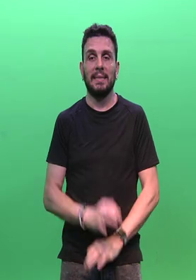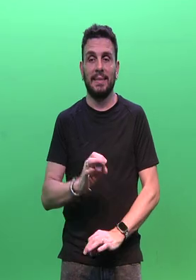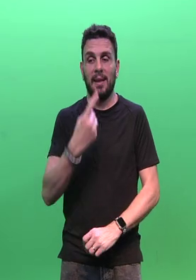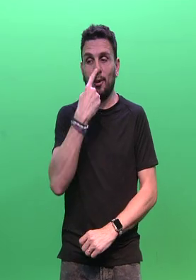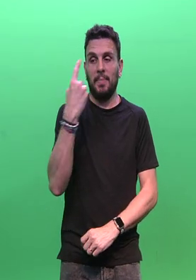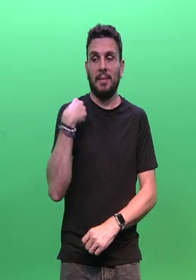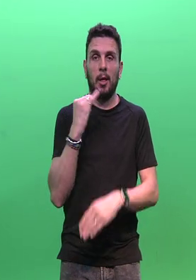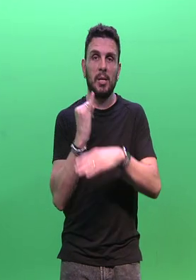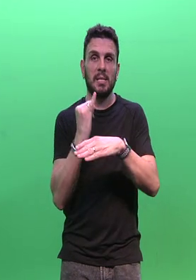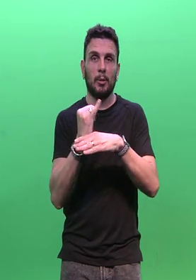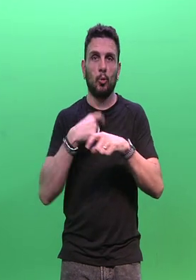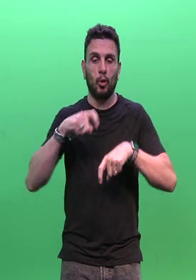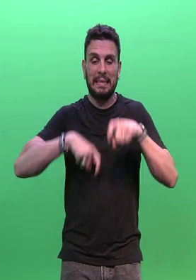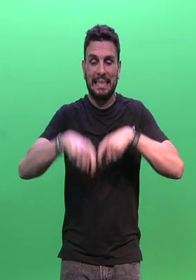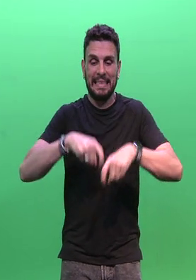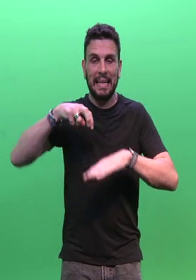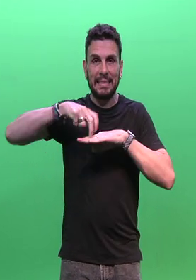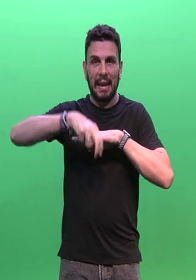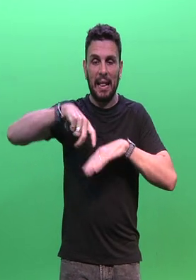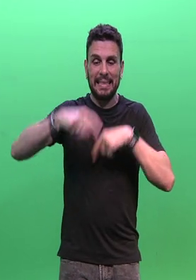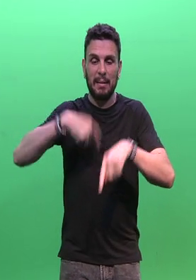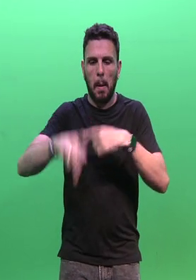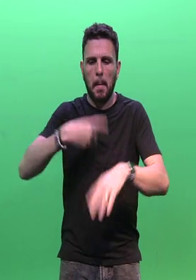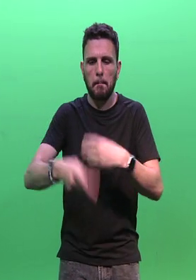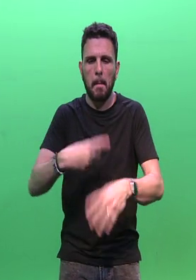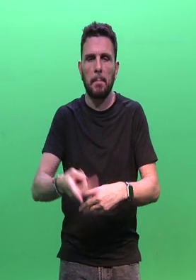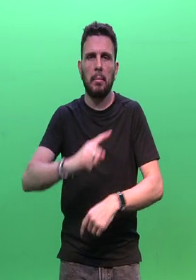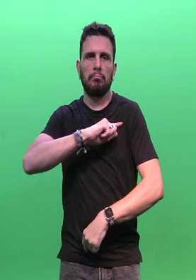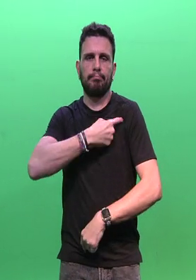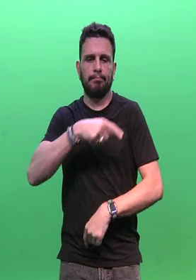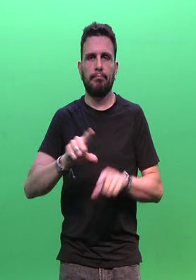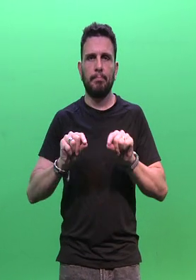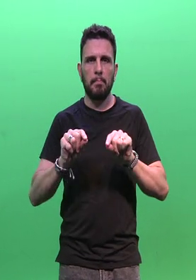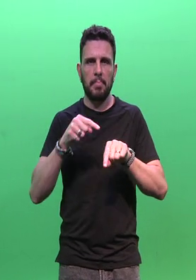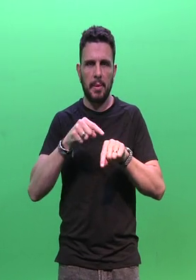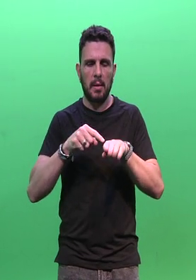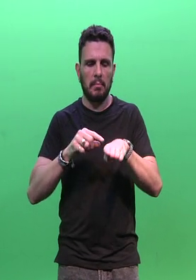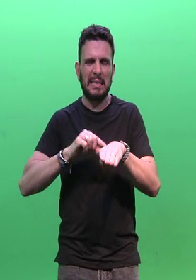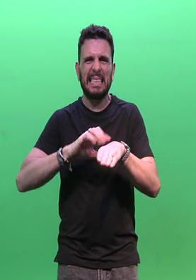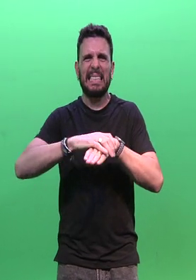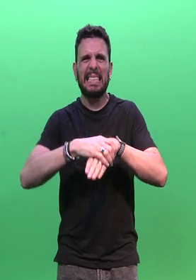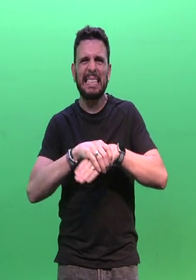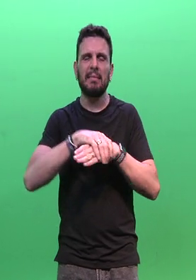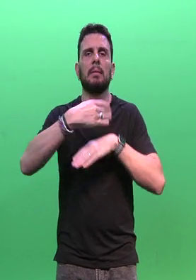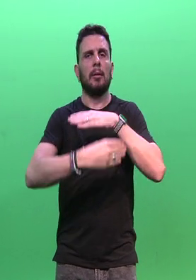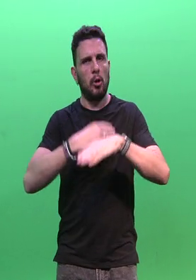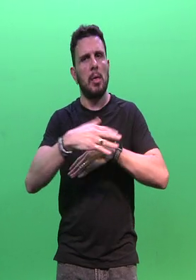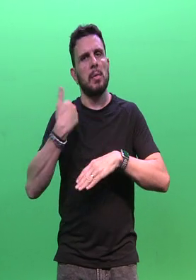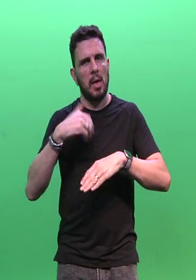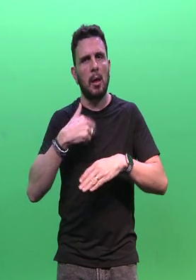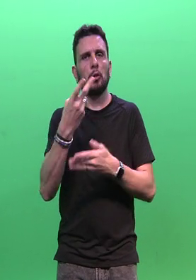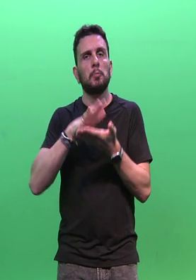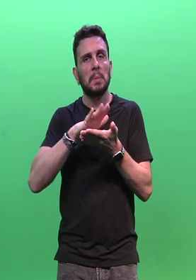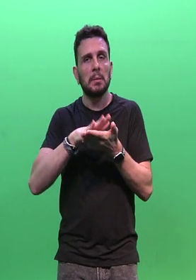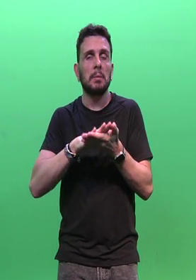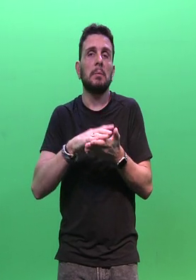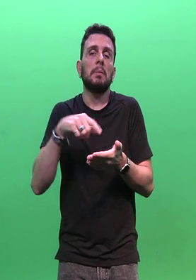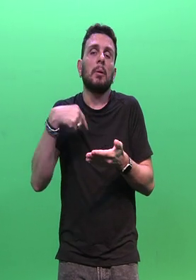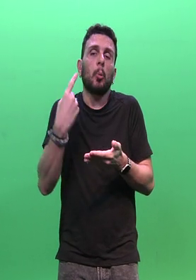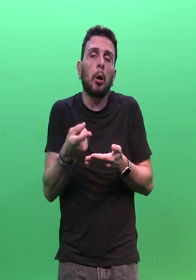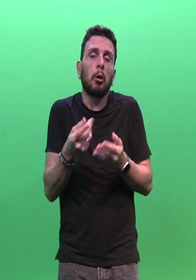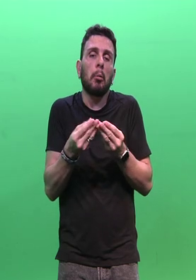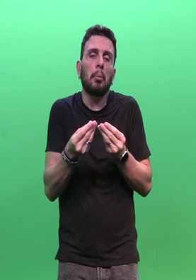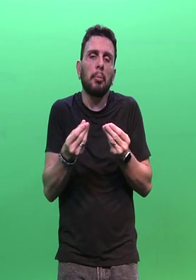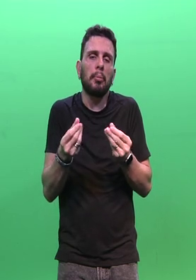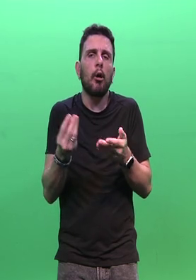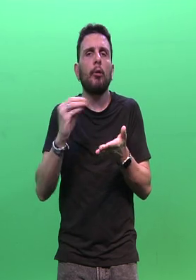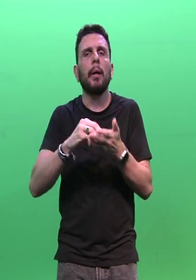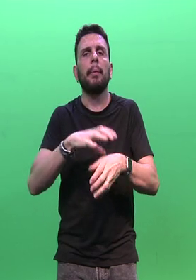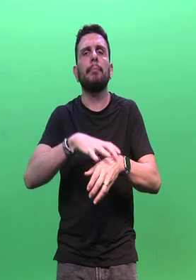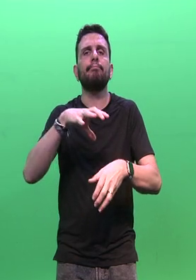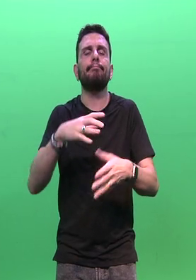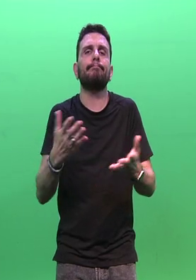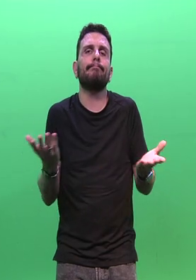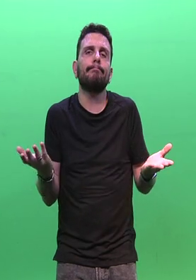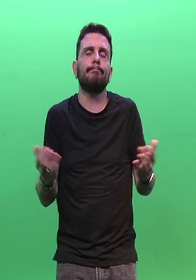L'any passat, a l'institut, anava caminant de pressa i vaig caure per les escales i em vaig fer mal al peu. Em van posar una bena dos mesos, i després ja estava bé, però se m'ha tornat a inflar el peu.